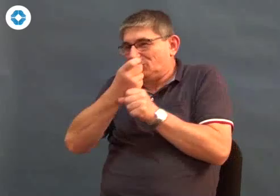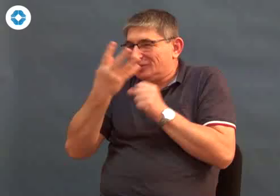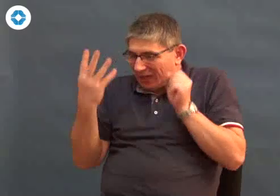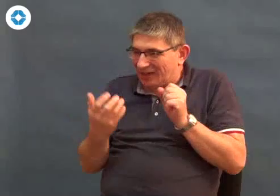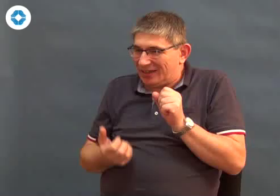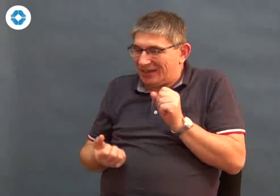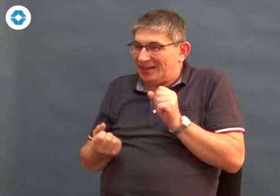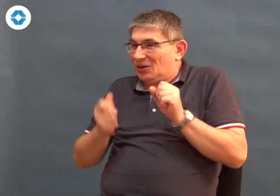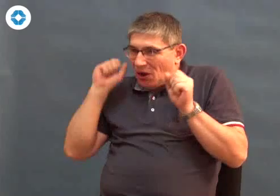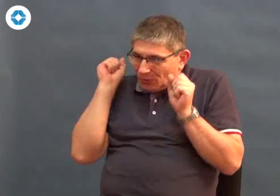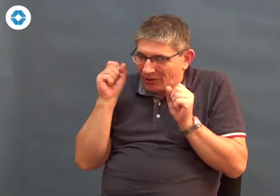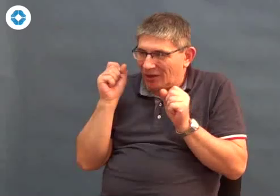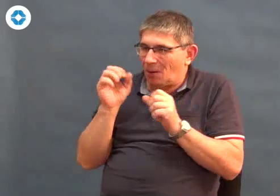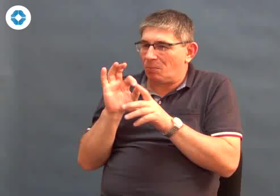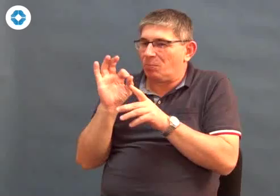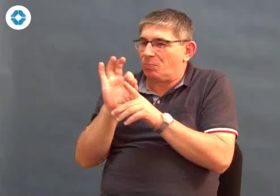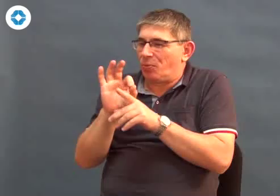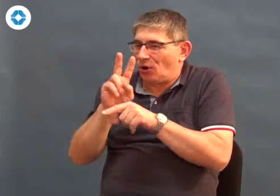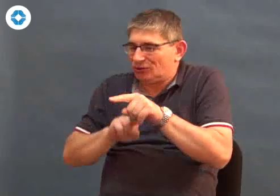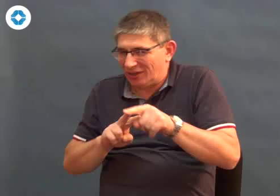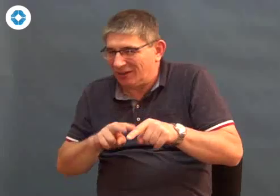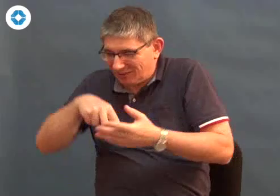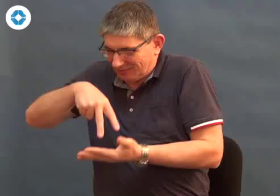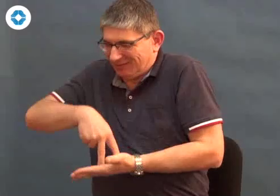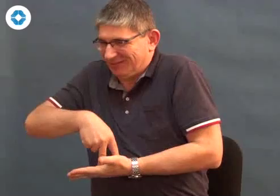Bierze rozmach, ale akurat stoi tam policjant.